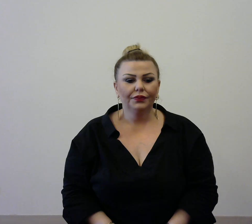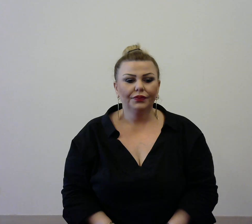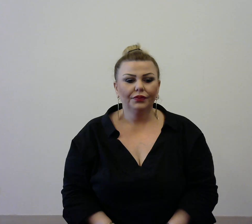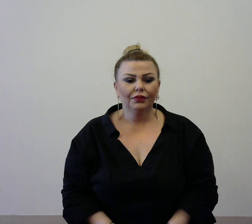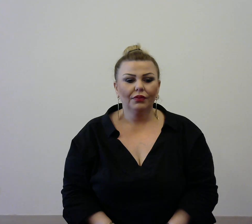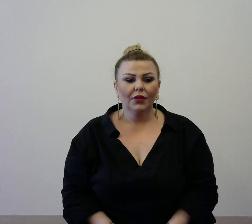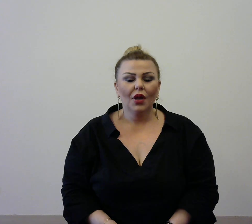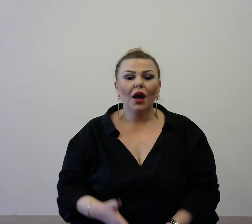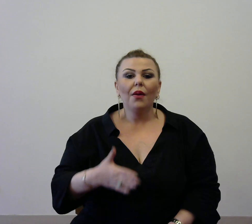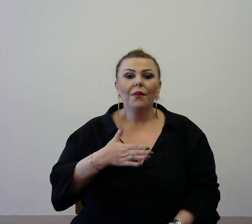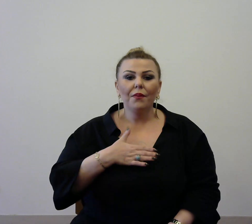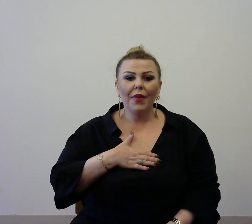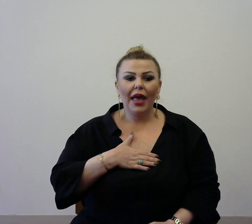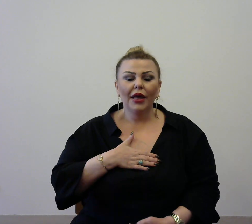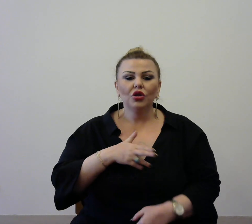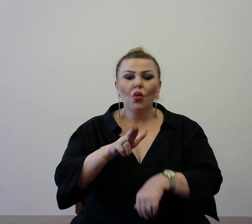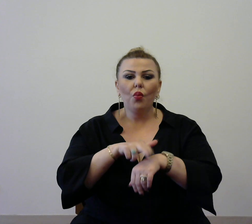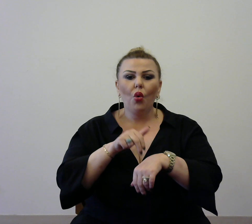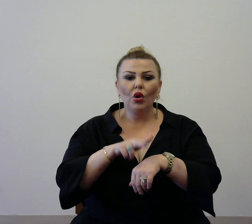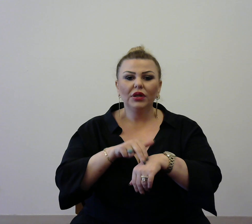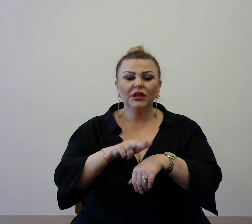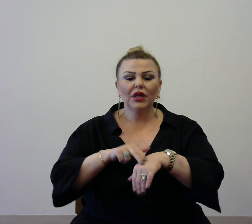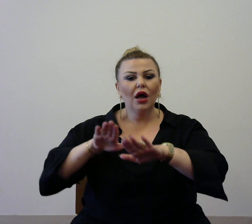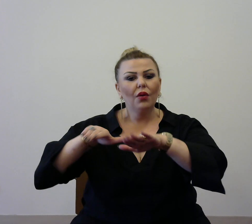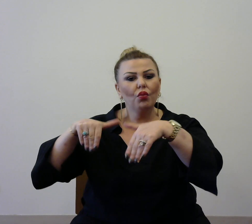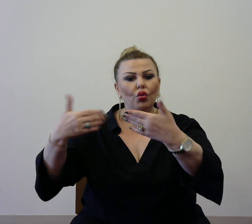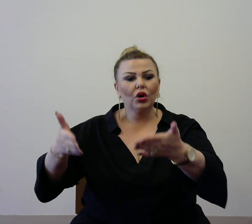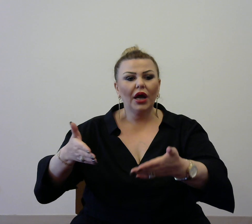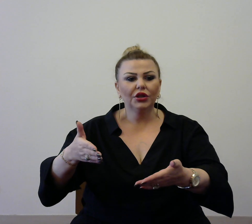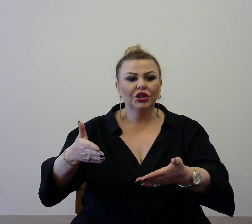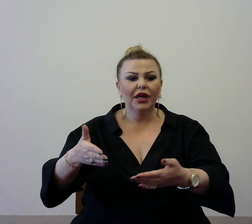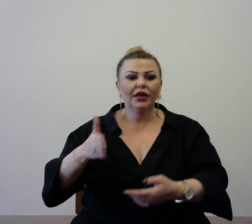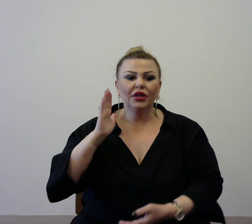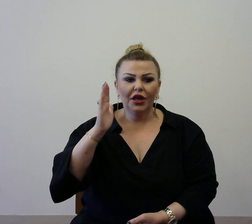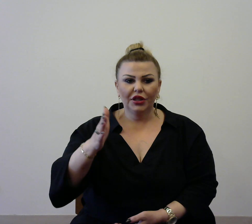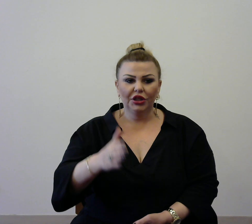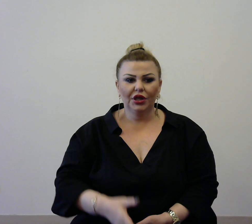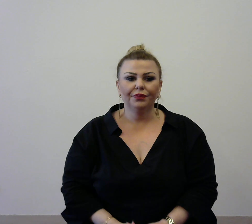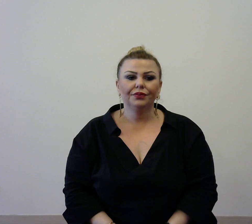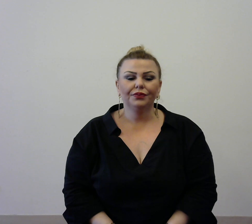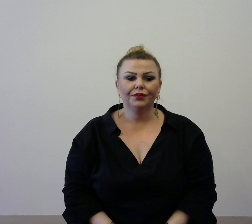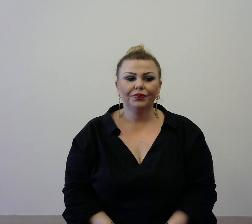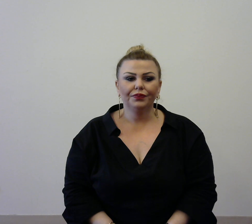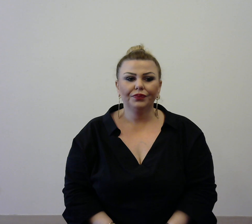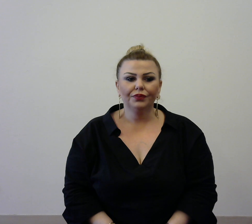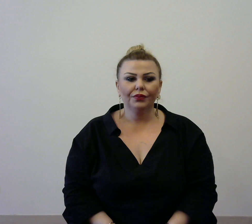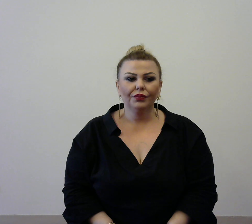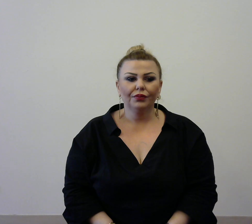Mən polisə müraciət edəcəyəm